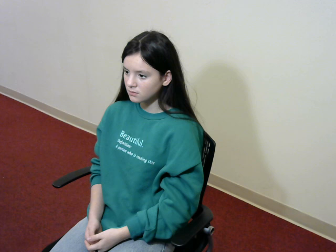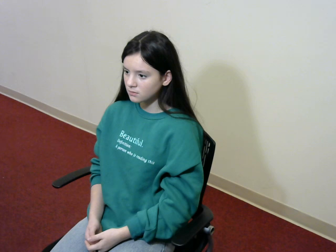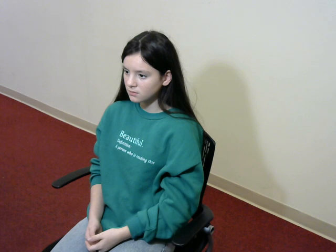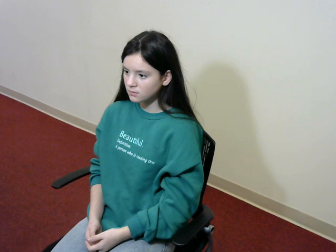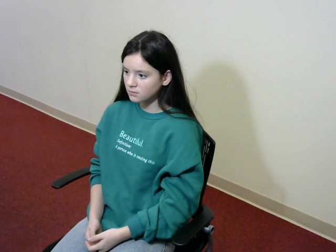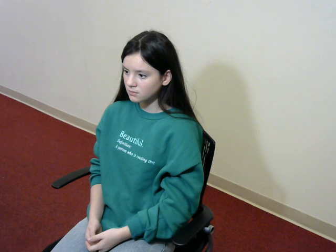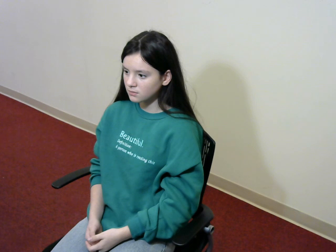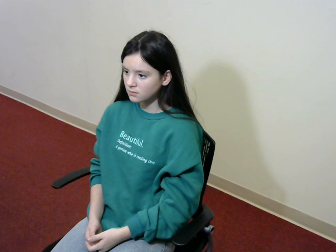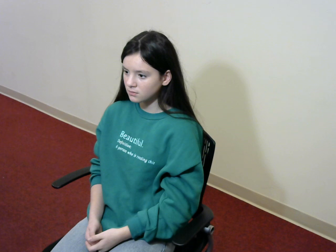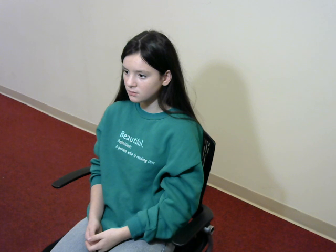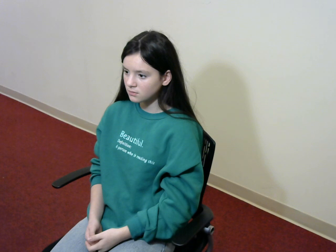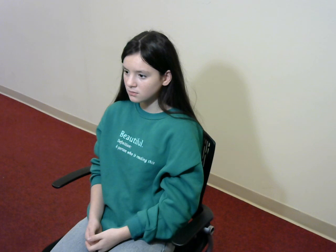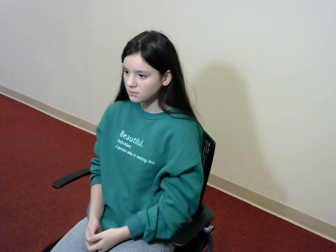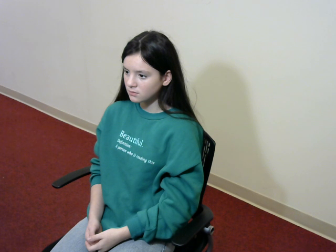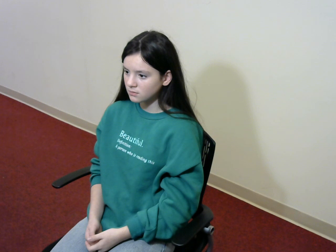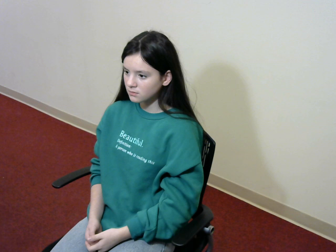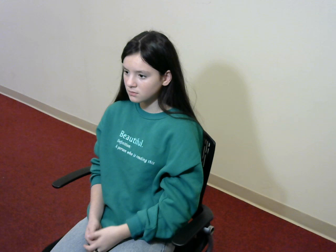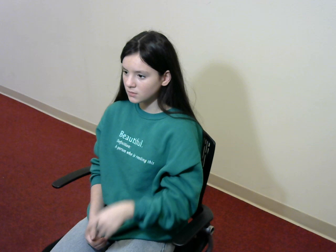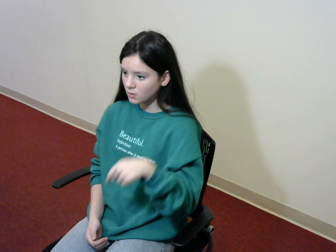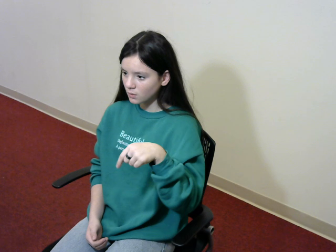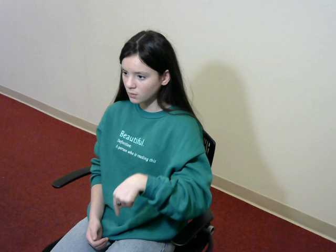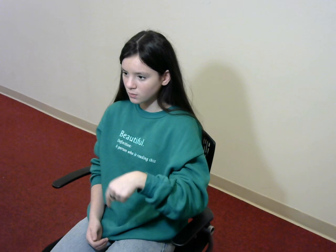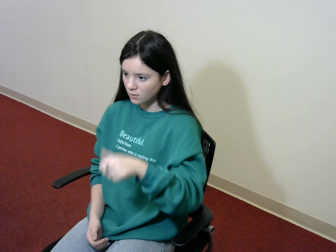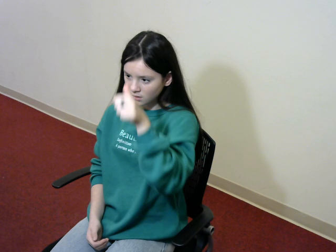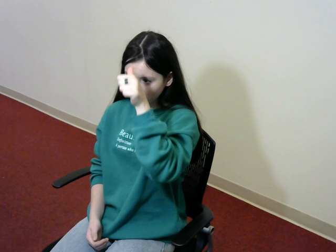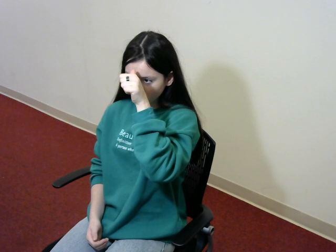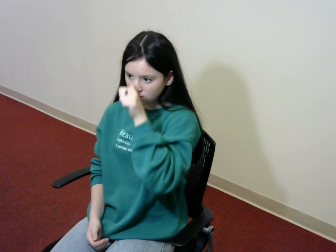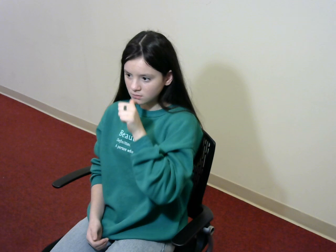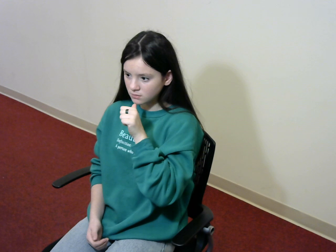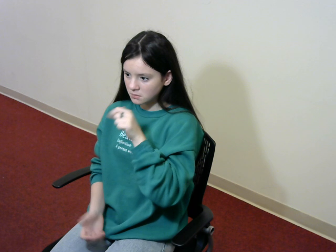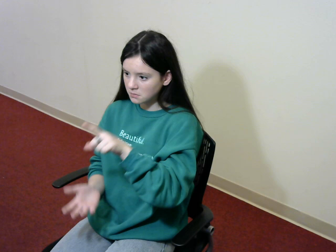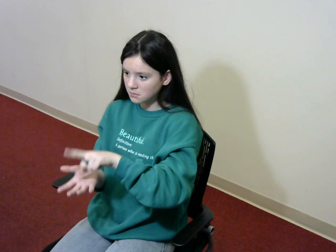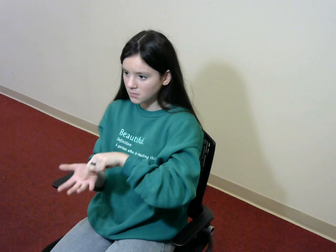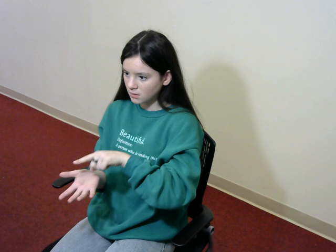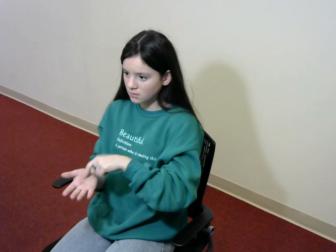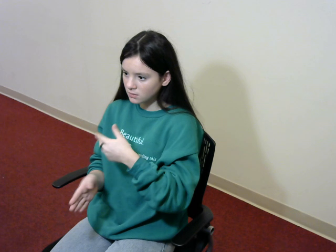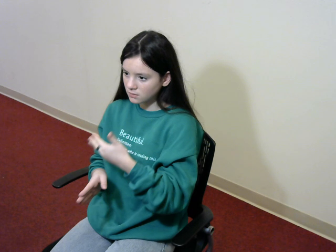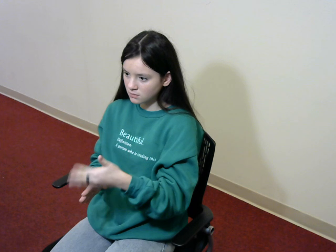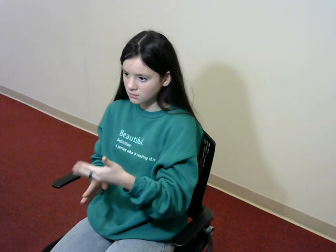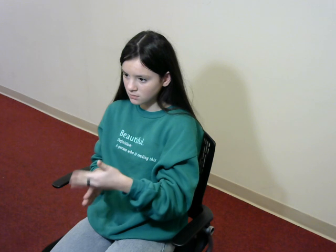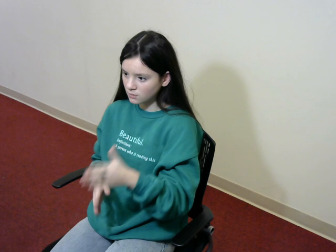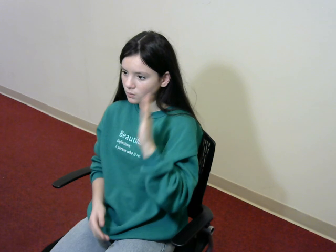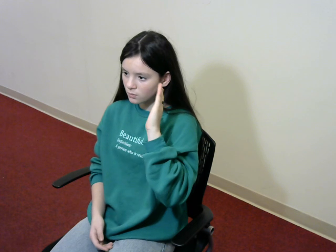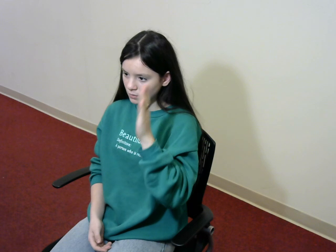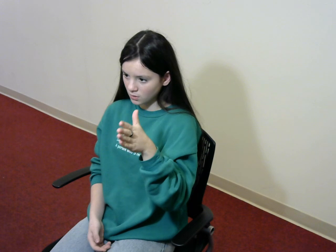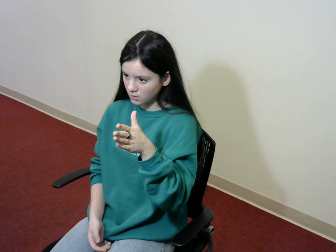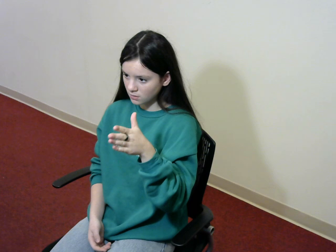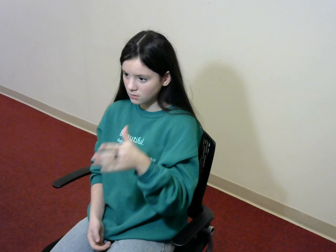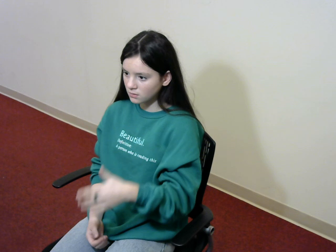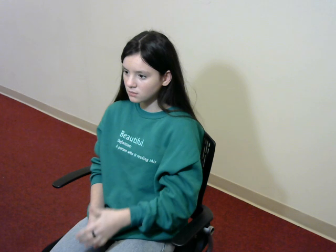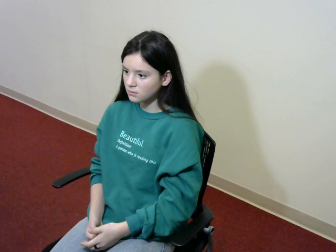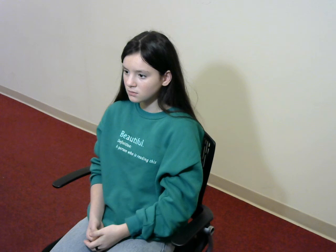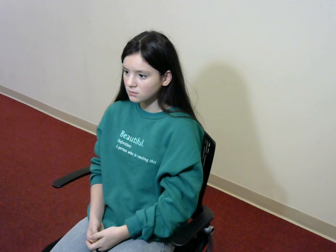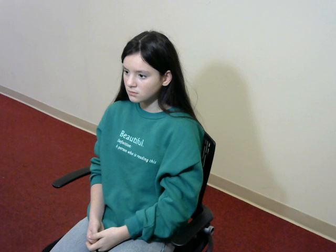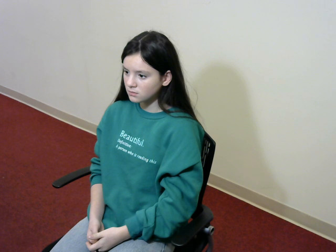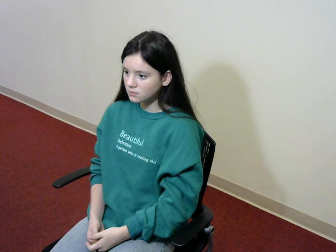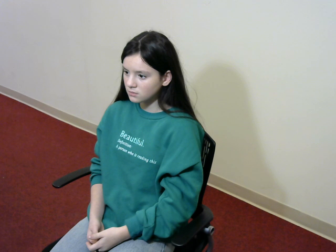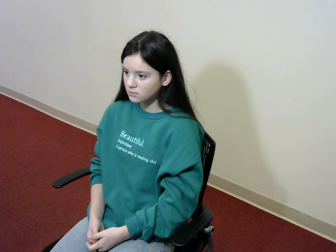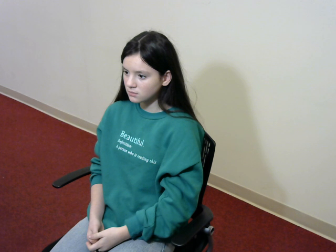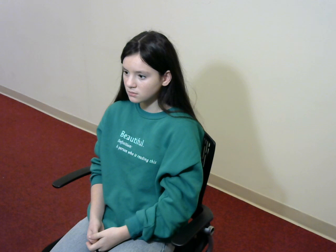Bu ay pensiyalar gecikəcək